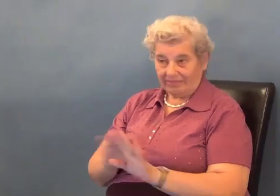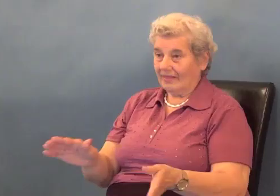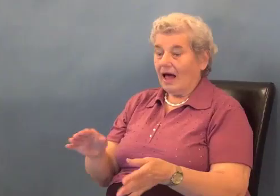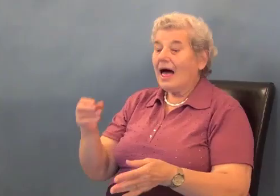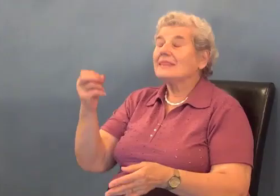Nie.